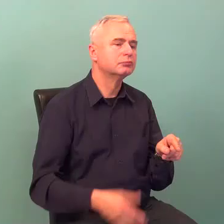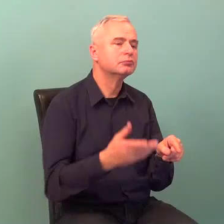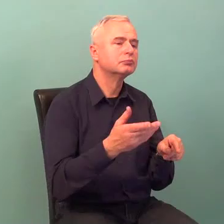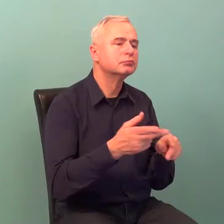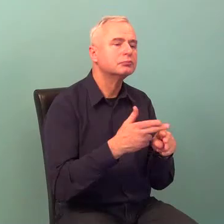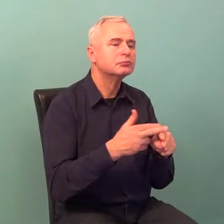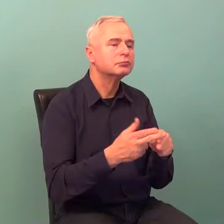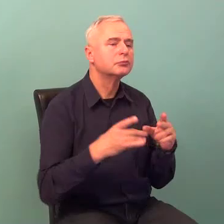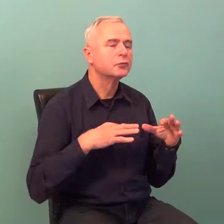Kiedy masz wolne?